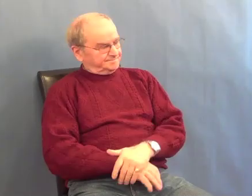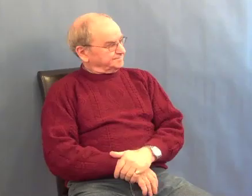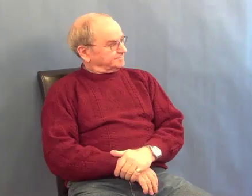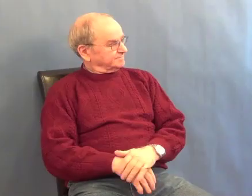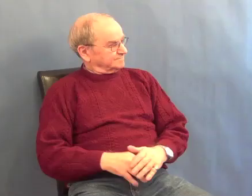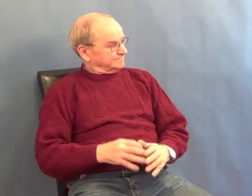Dobrze.